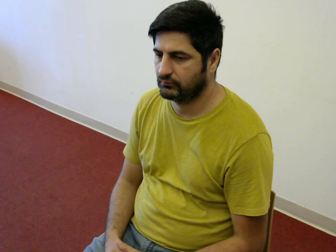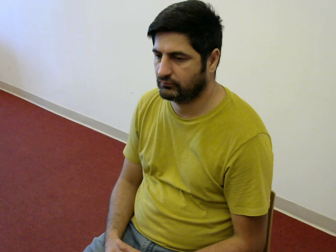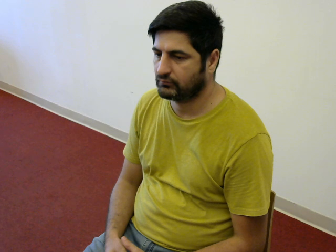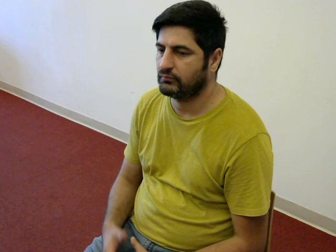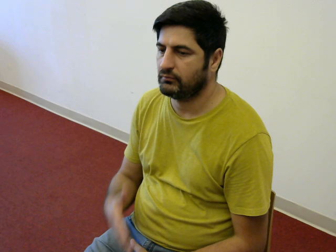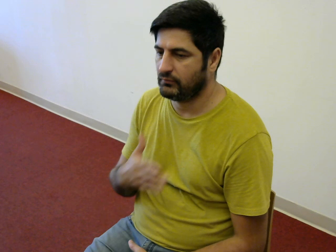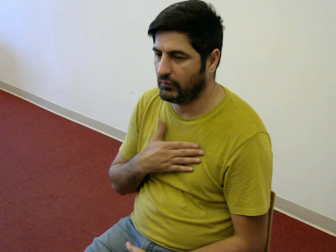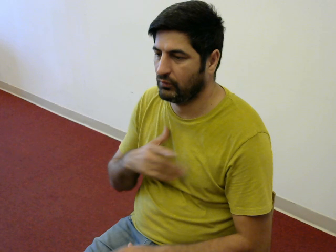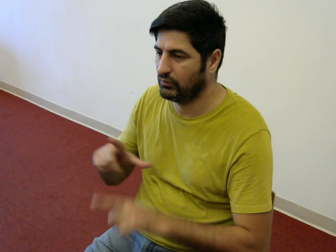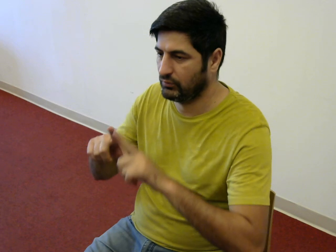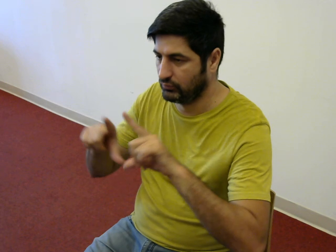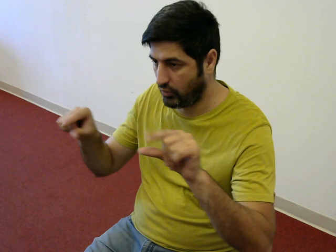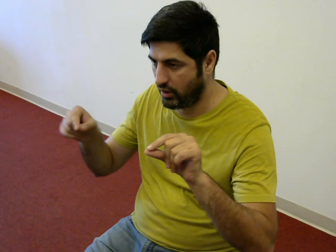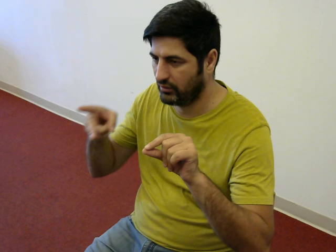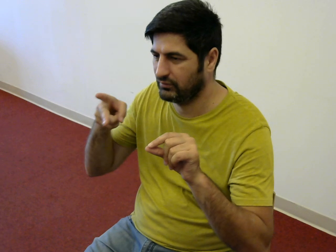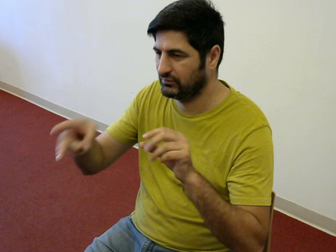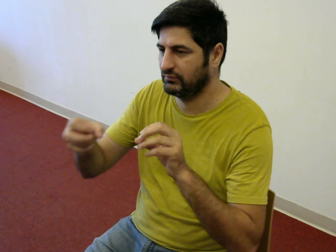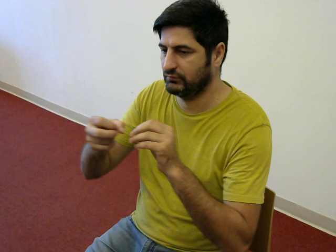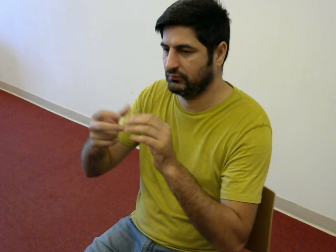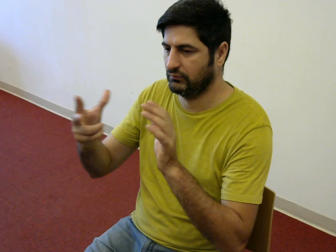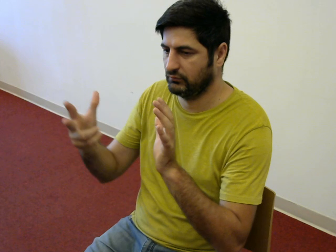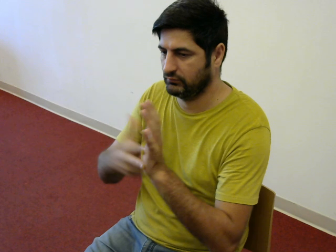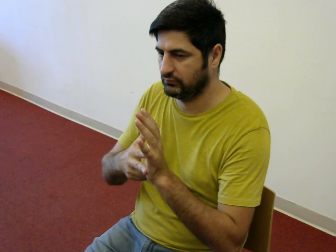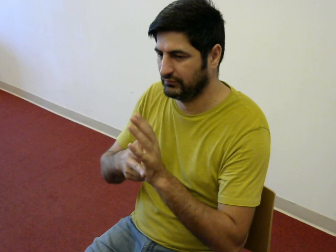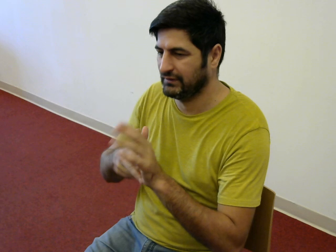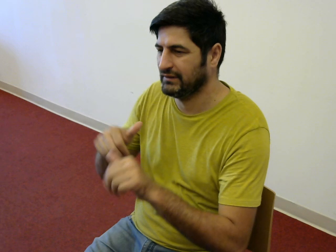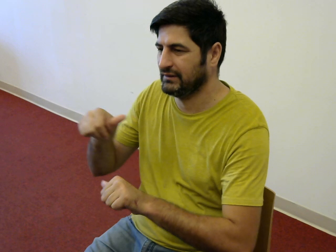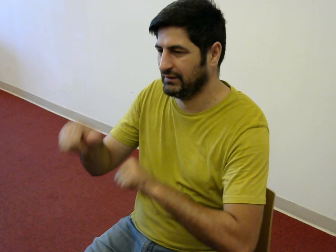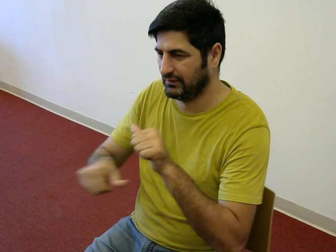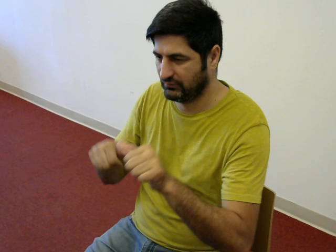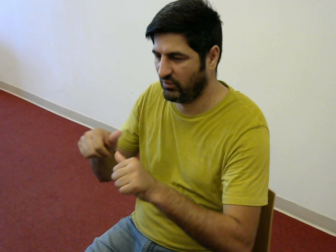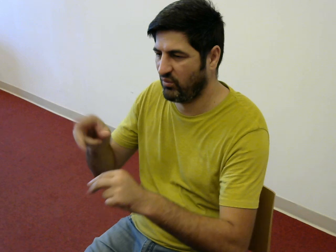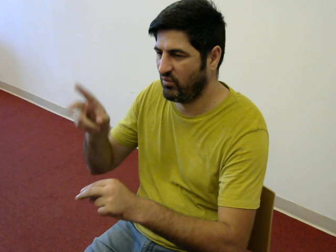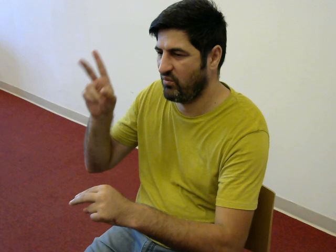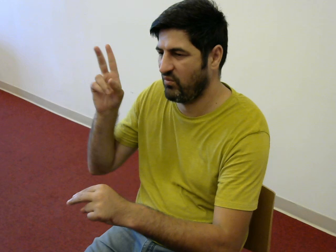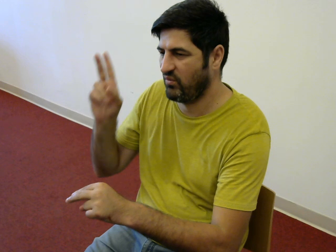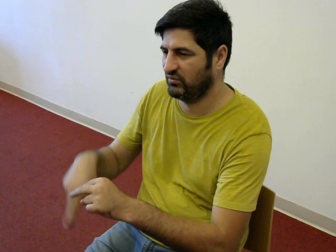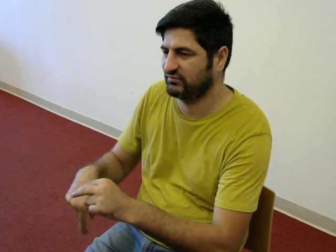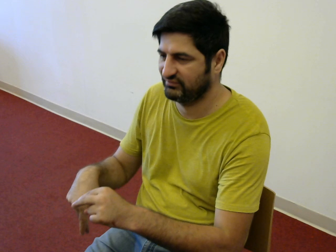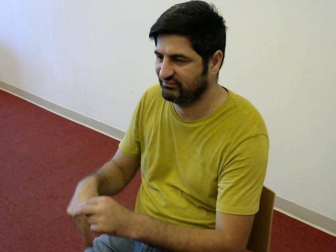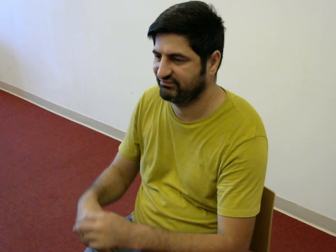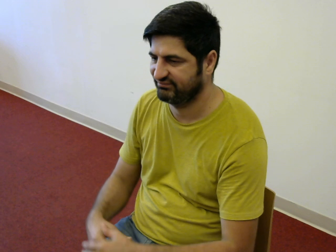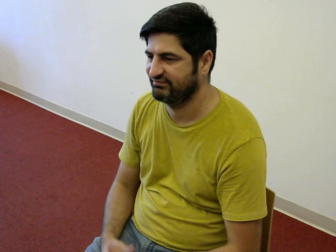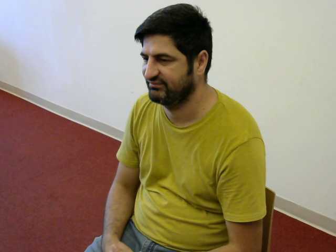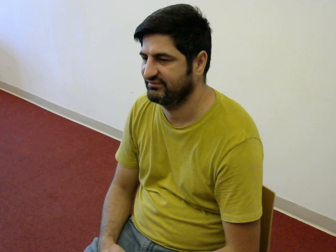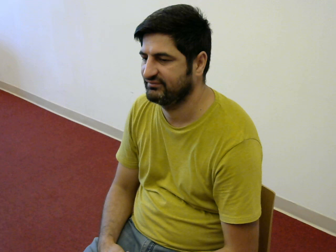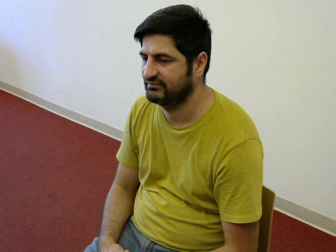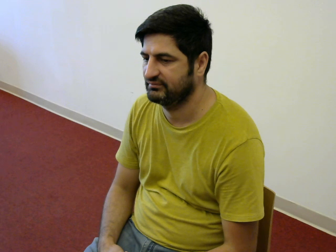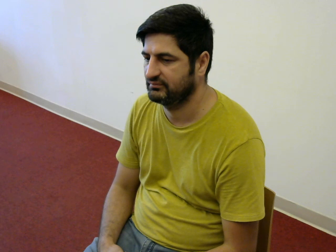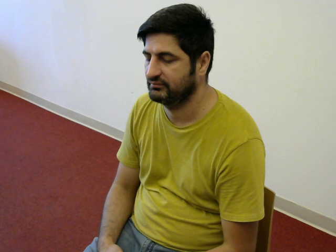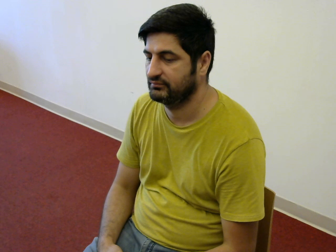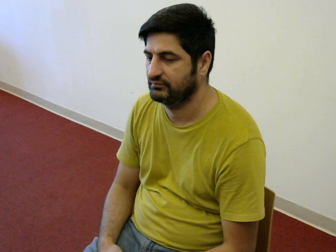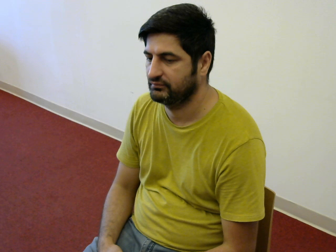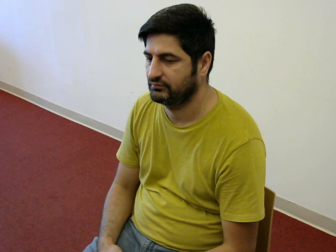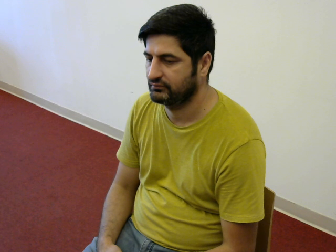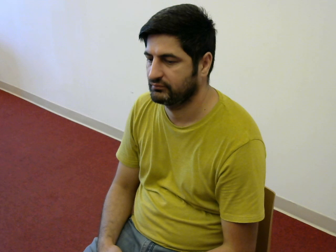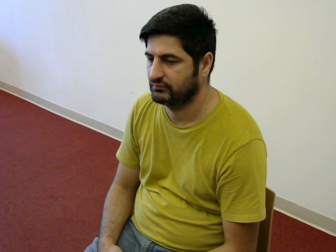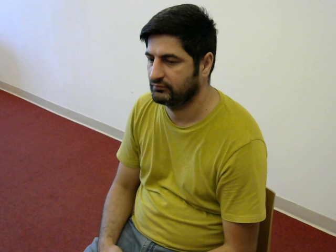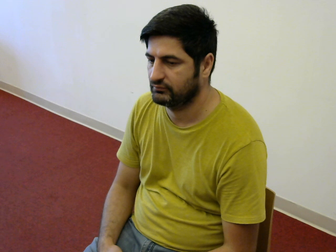Mən məktəbi 2018-ci ildə bitirmişəm